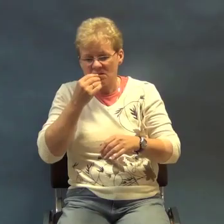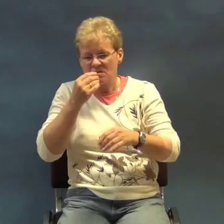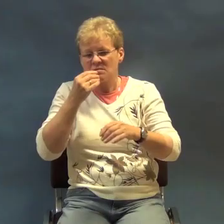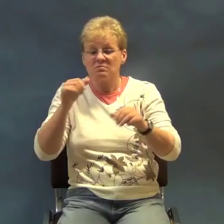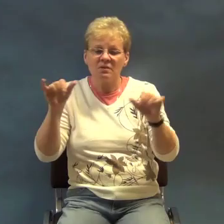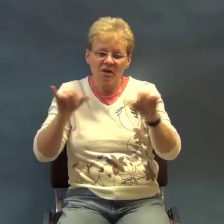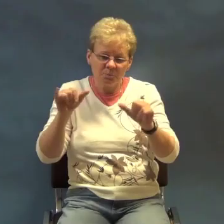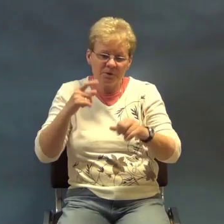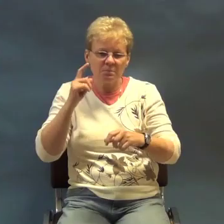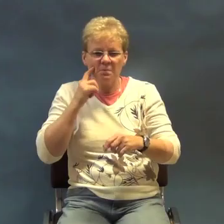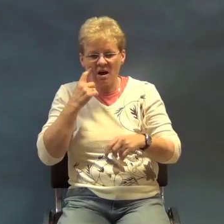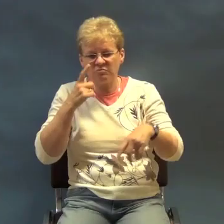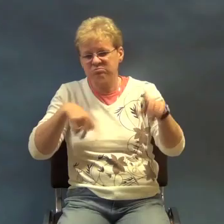Imprezują, bawią się.